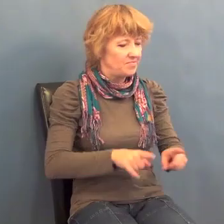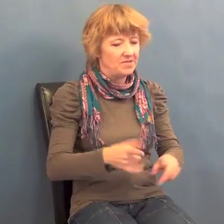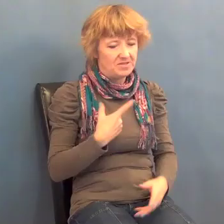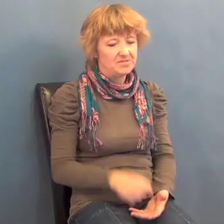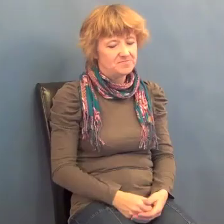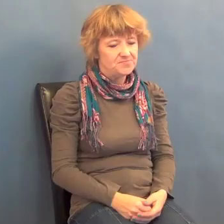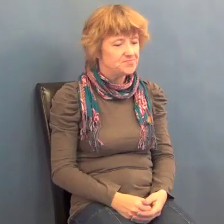Znak, aha.